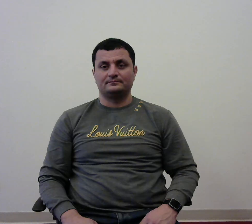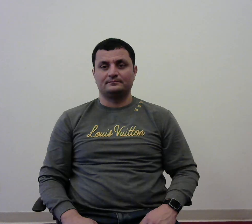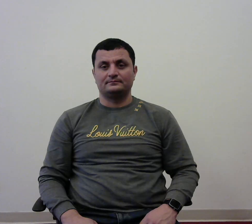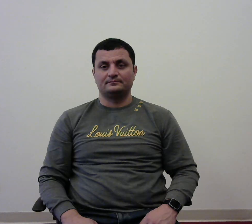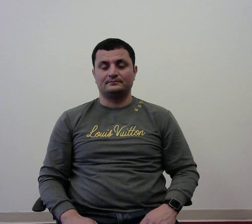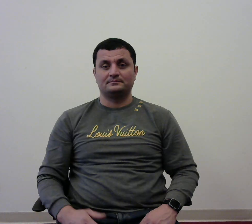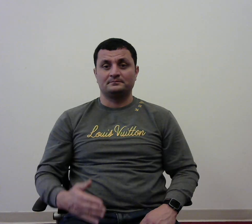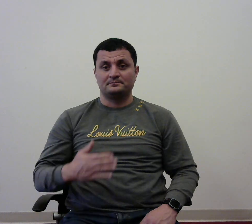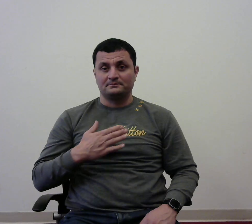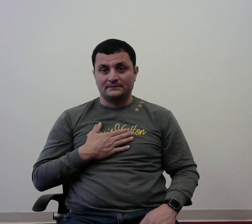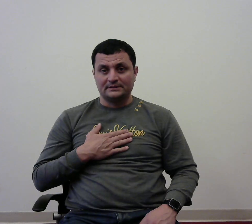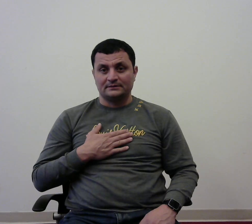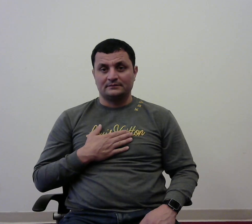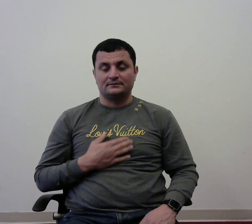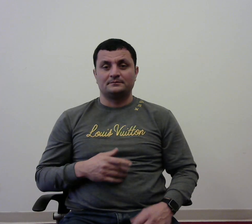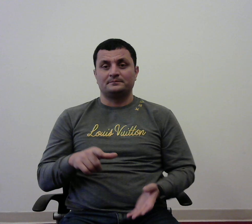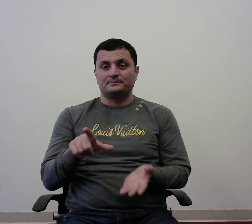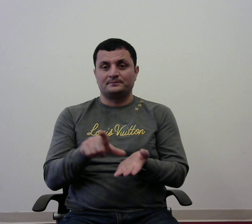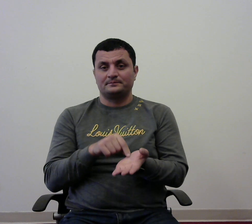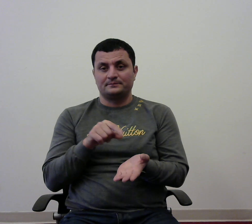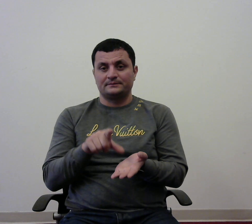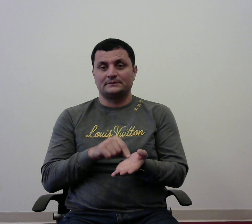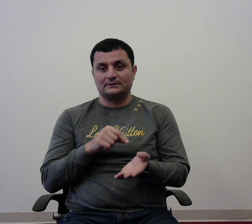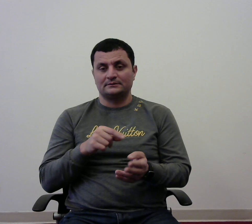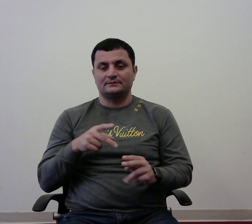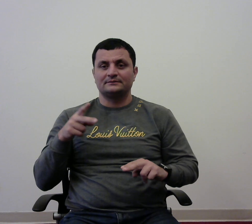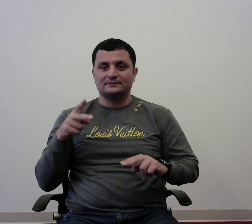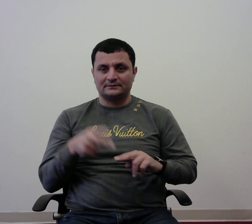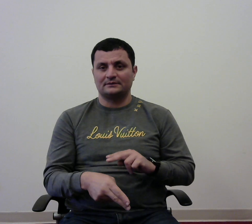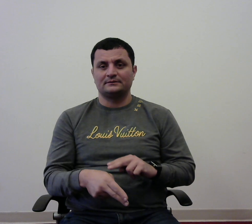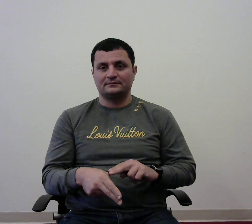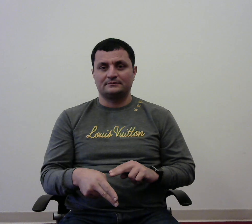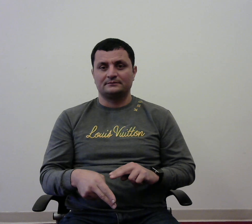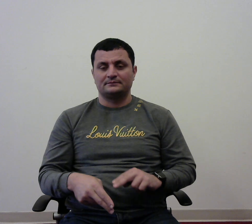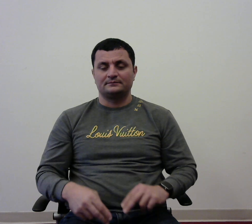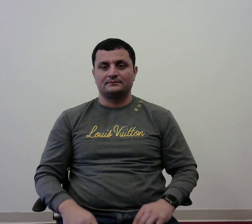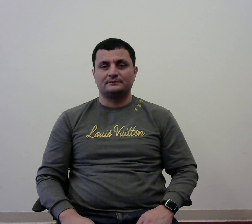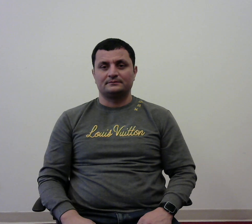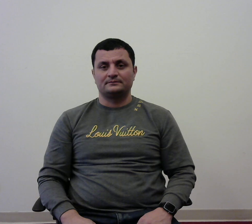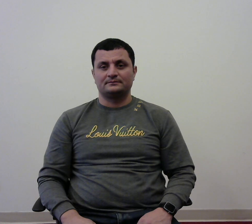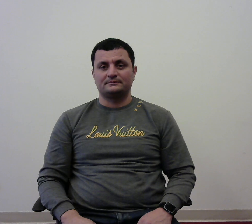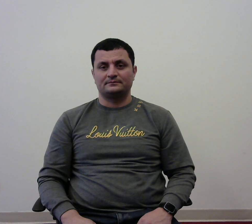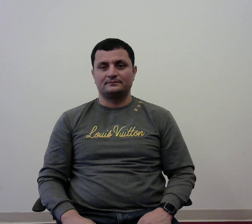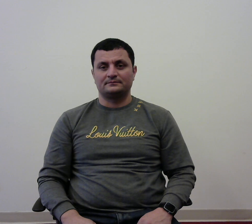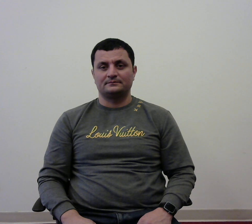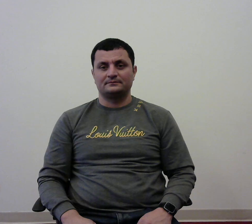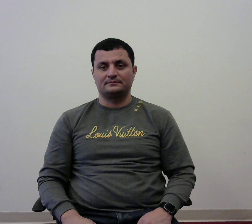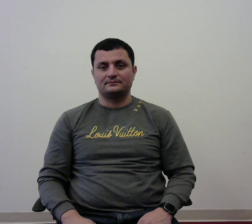Mənim pensiyamı kəsiblər